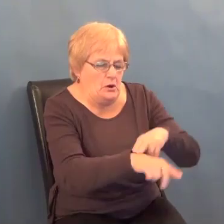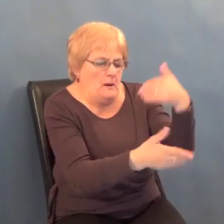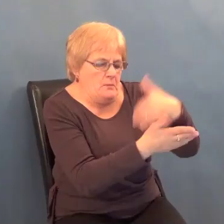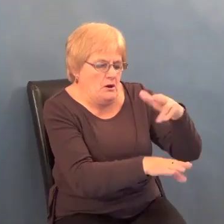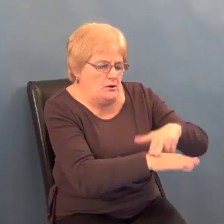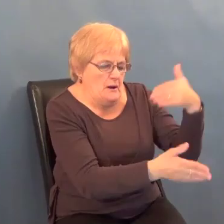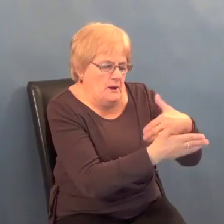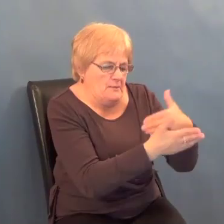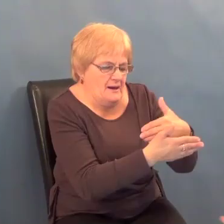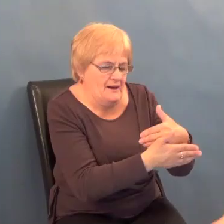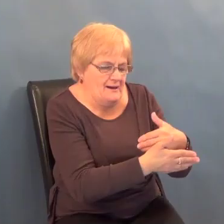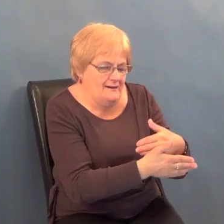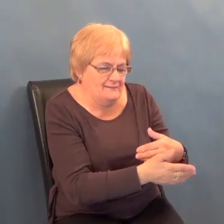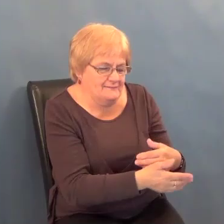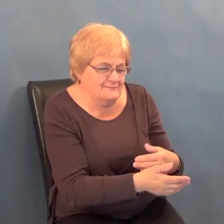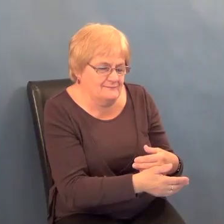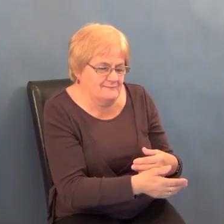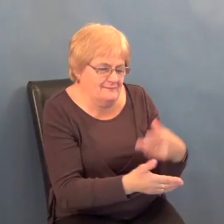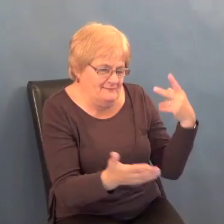Zegar pomaga mi, zegar pomaga mi.